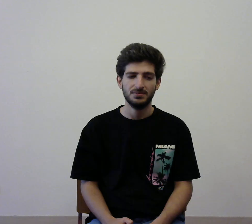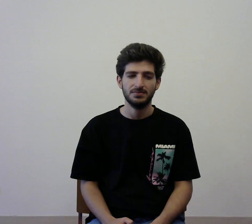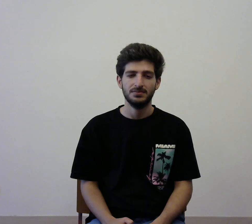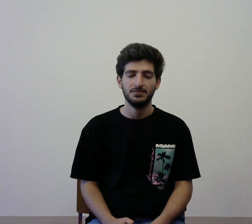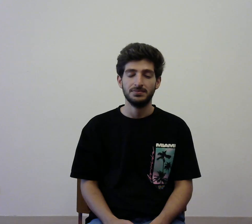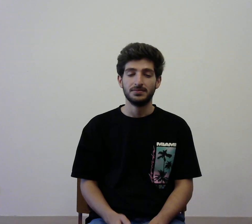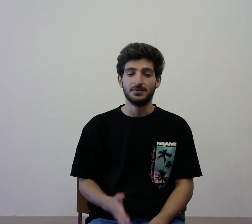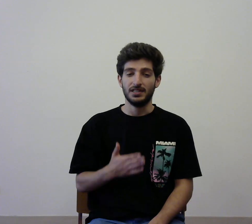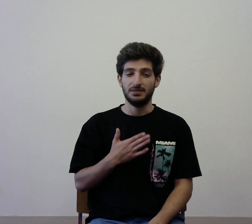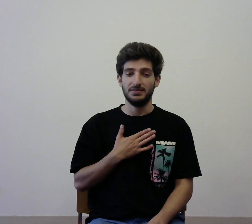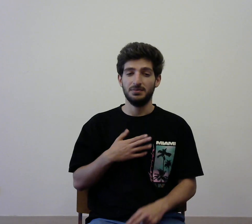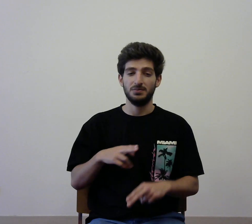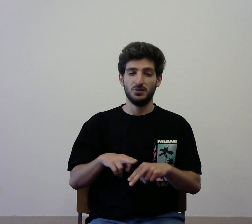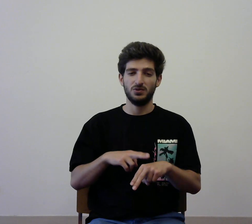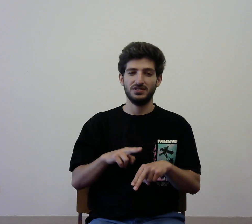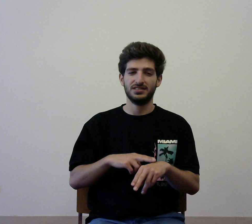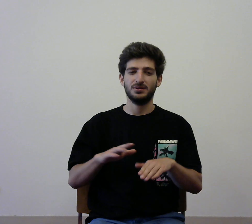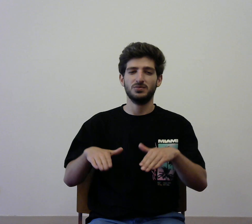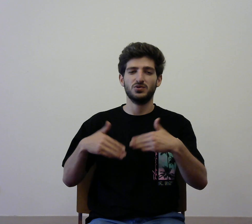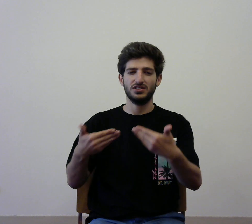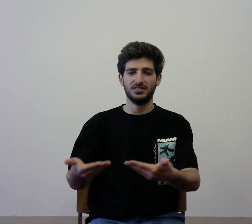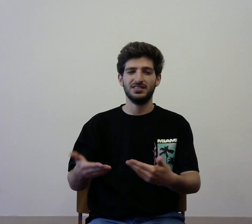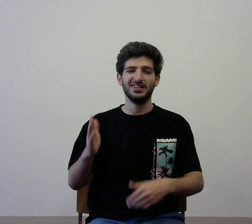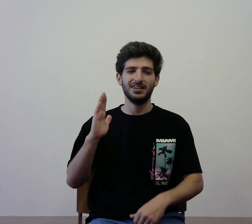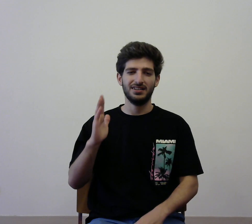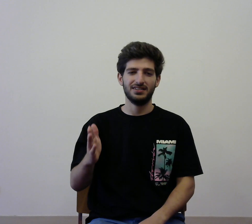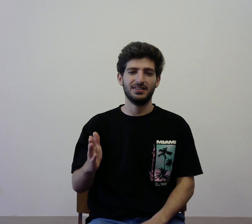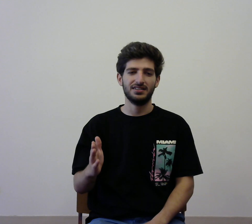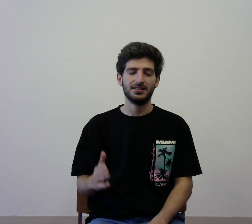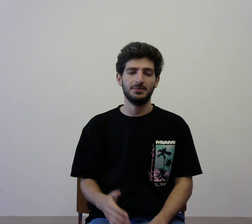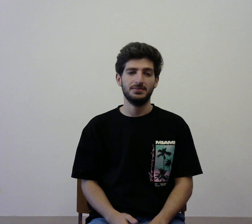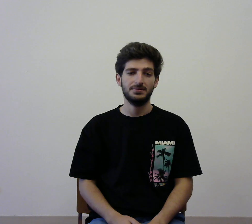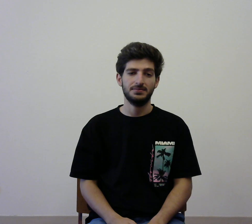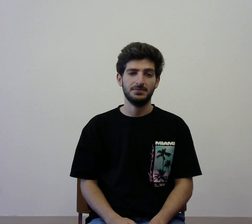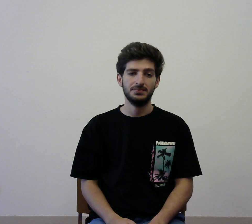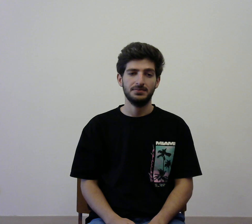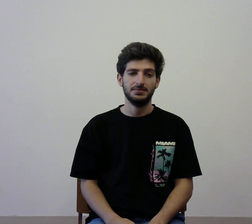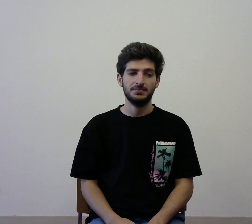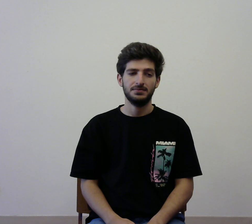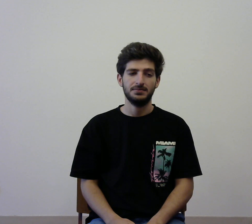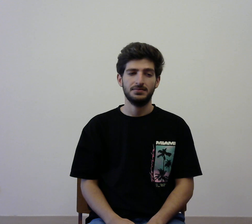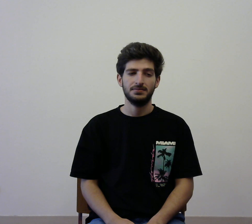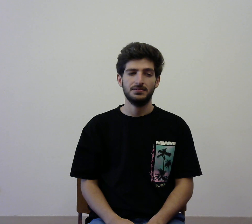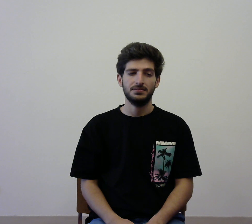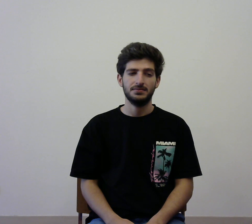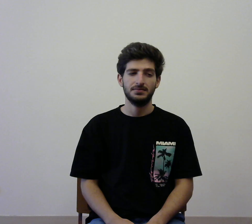Mən polisə müraciət edəcəyəm